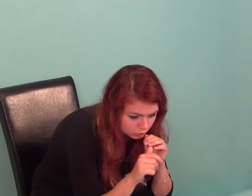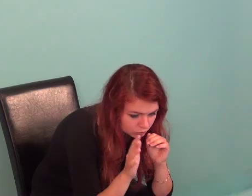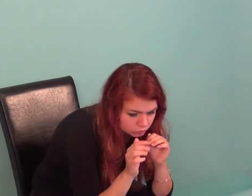Poczekaj.